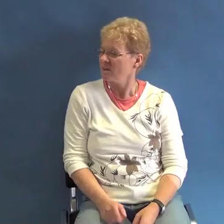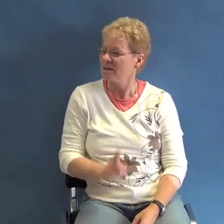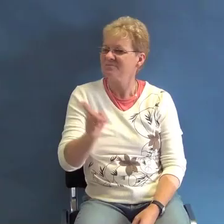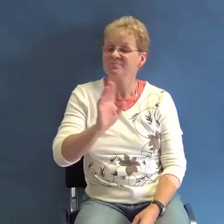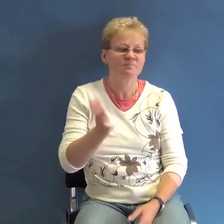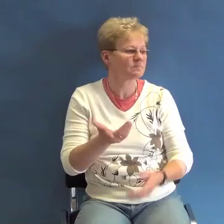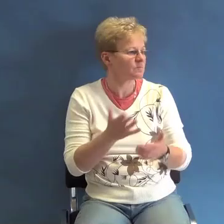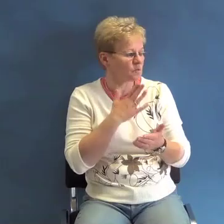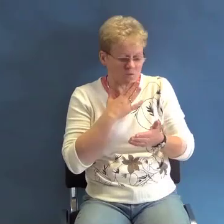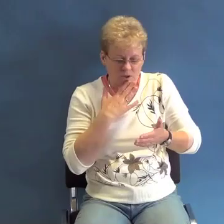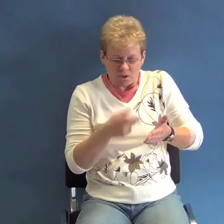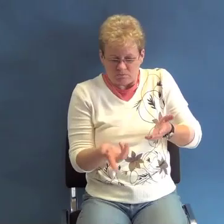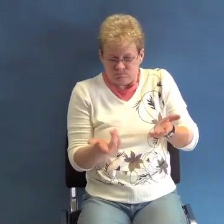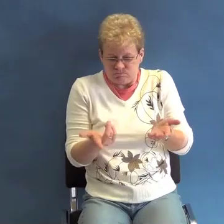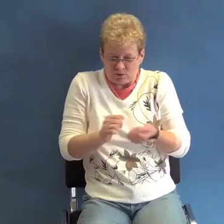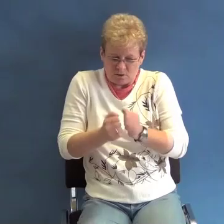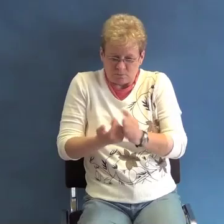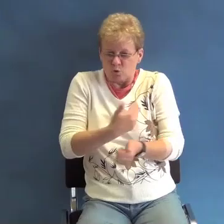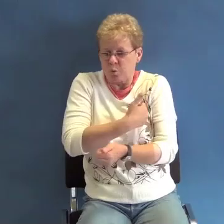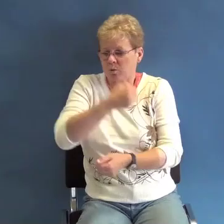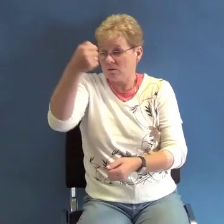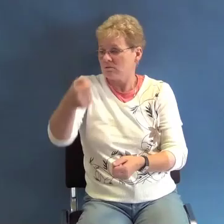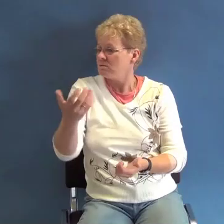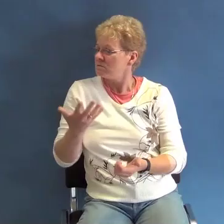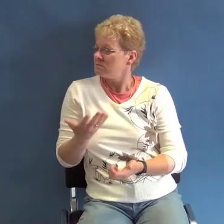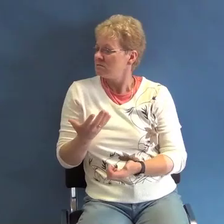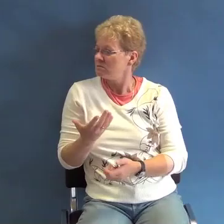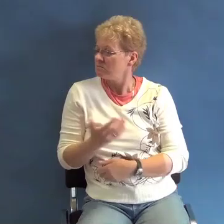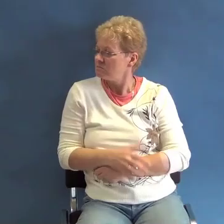Nie, nie... tu chodzi o znak przy szkole.